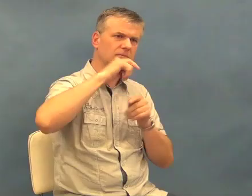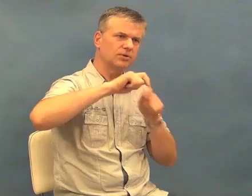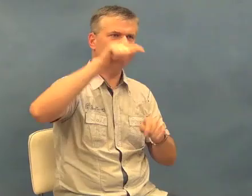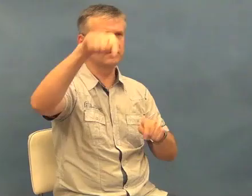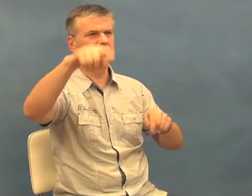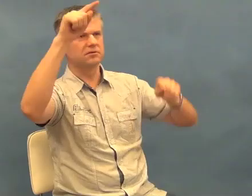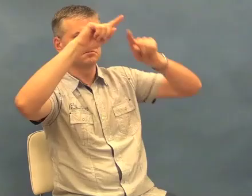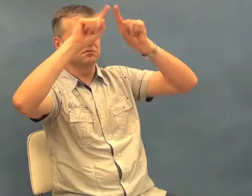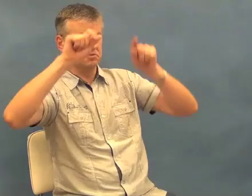Tam jest ten znak.